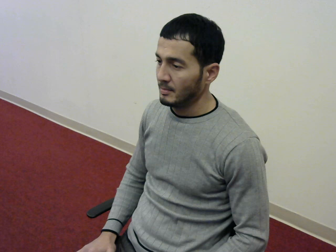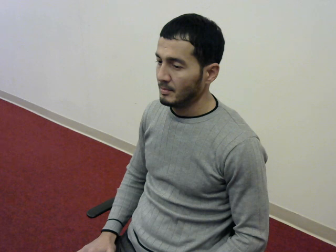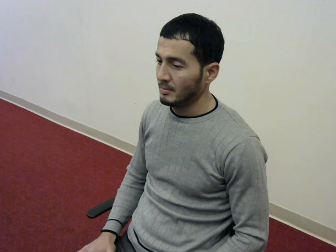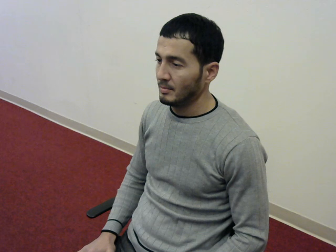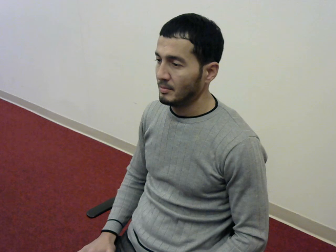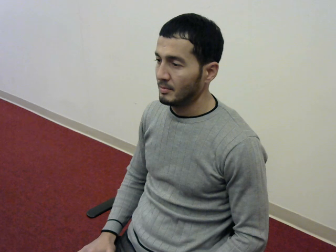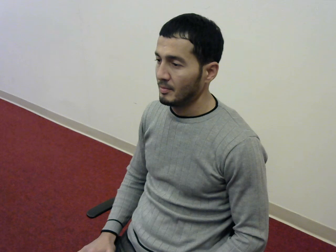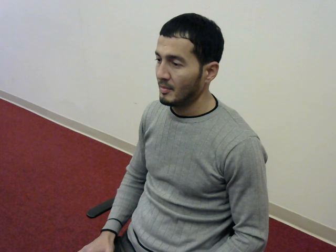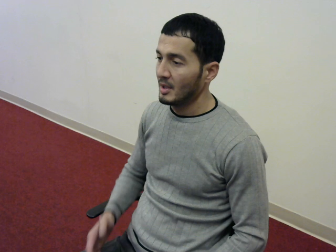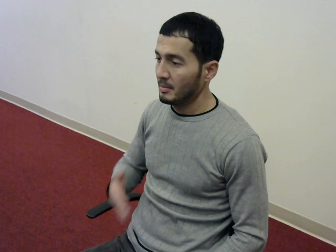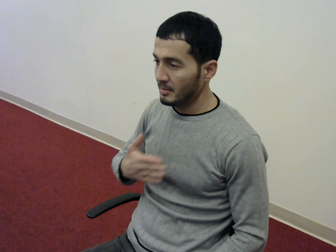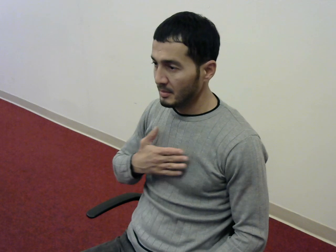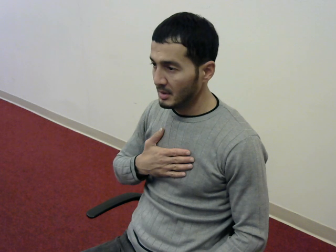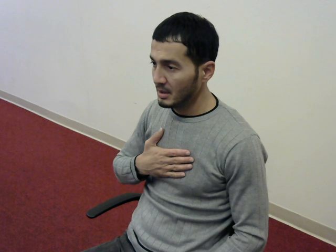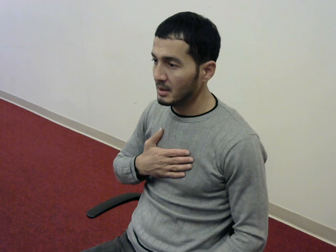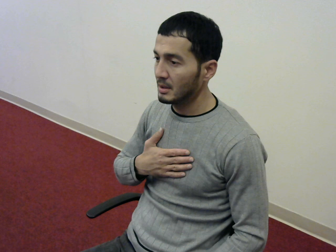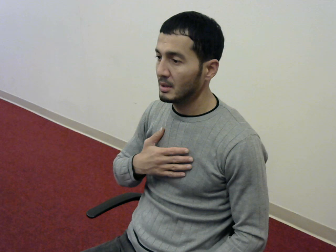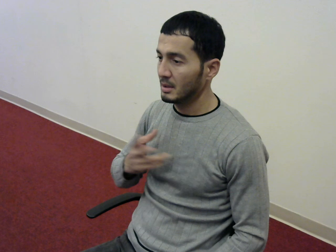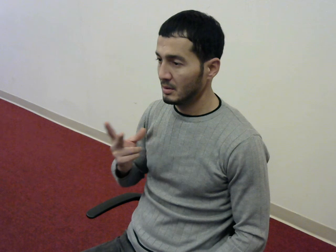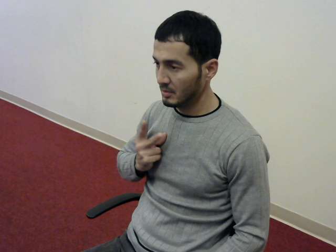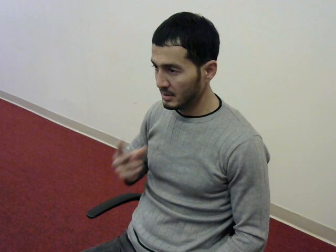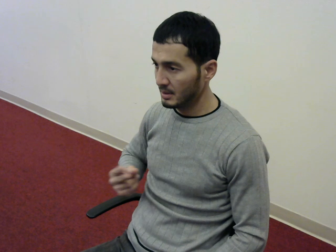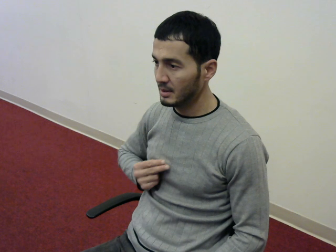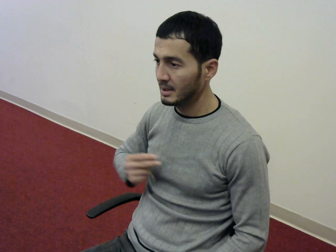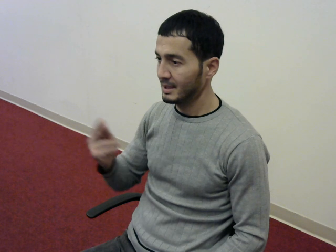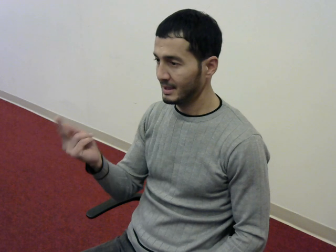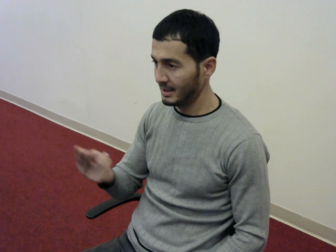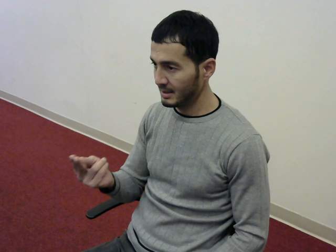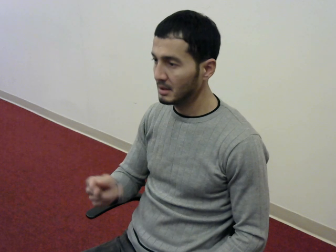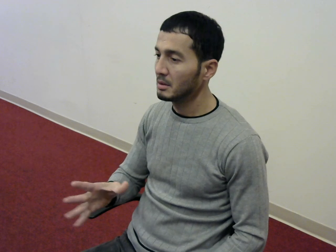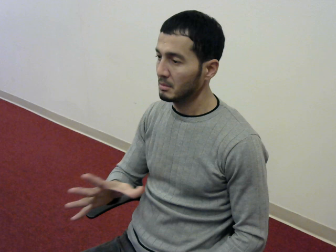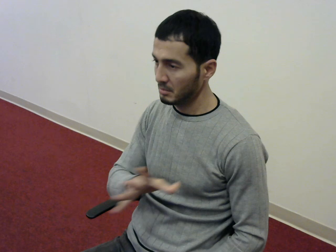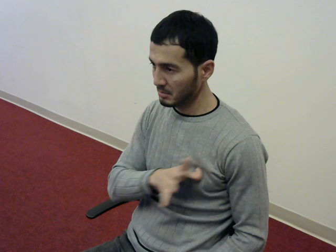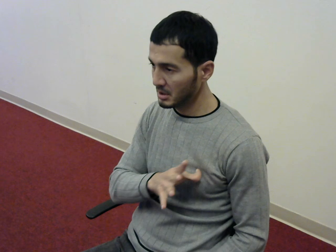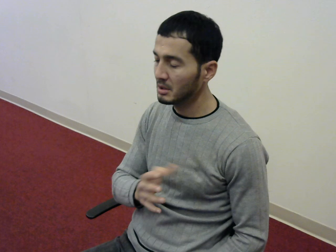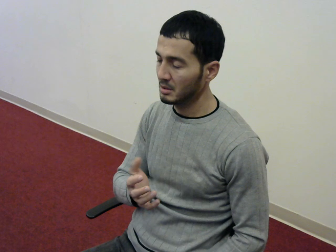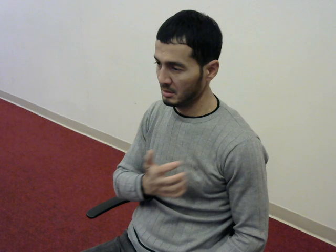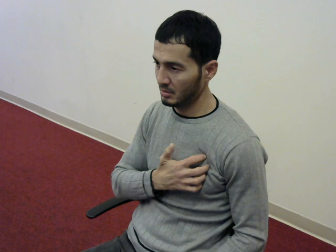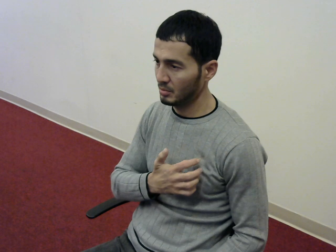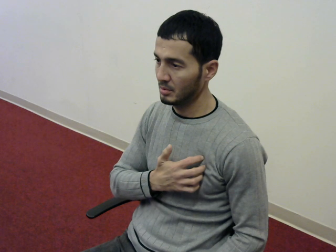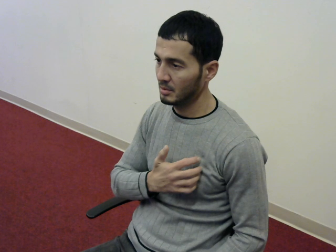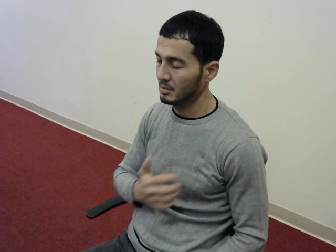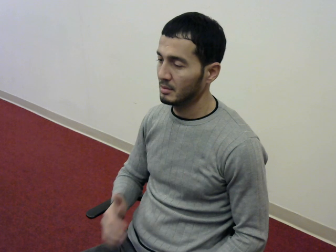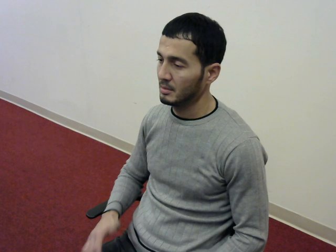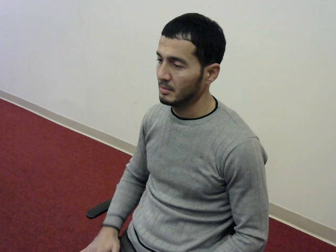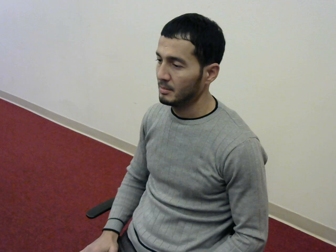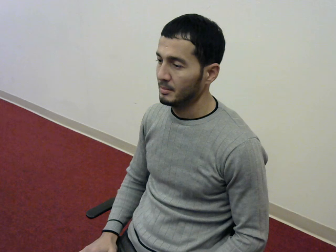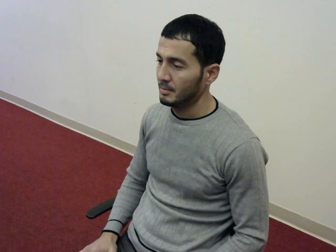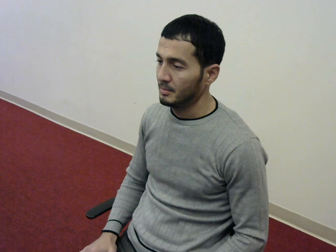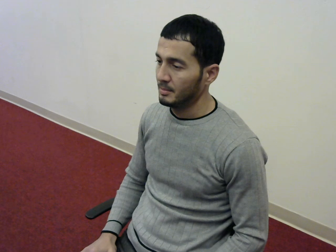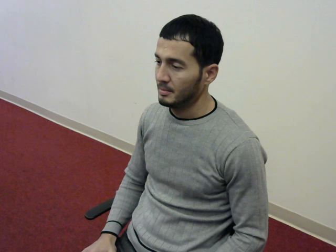Mənim qızım rəssam olmaq istəyir